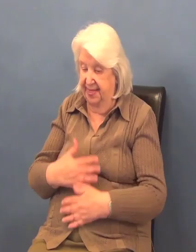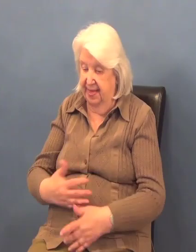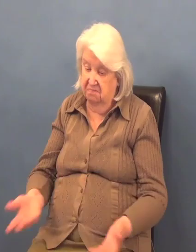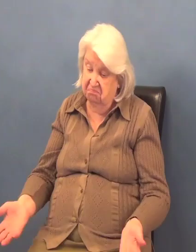W wannie.